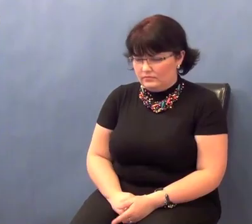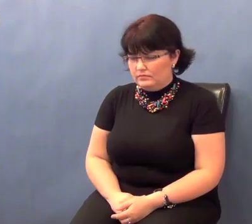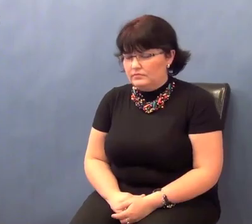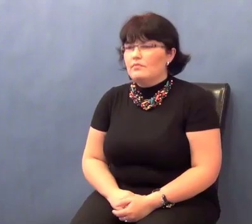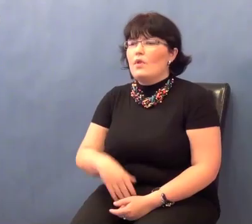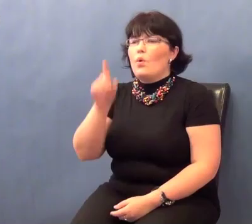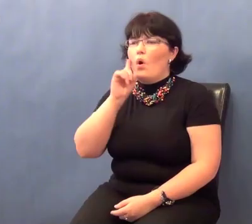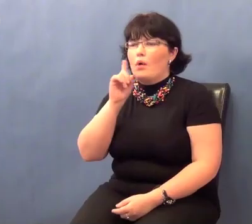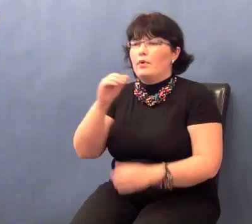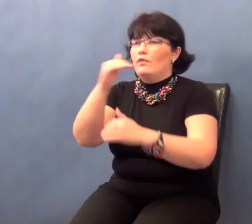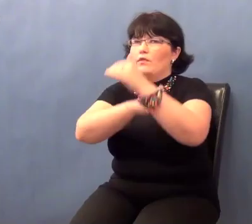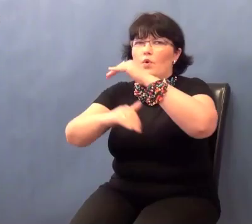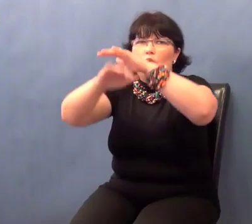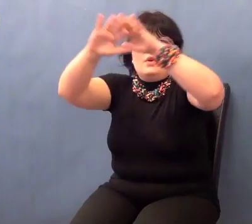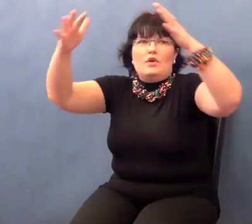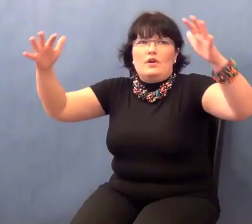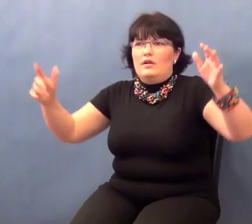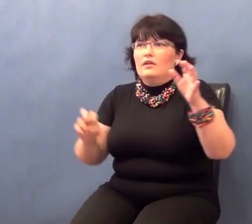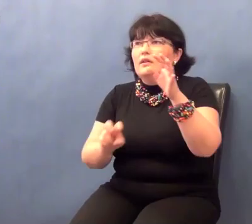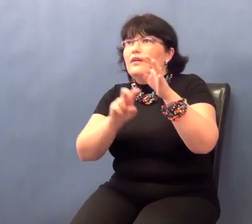Chłopiec wszedł w góry.